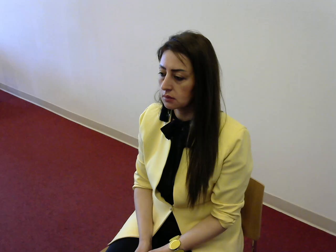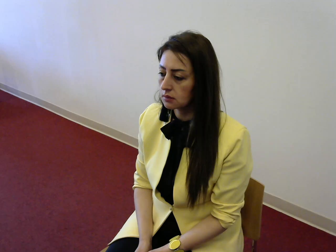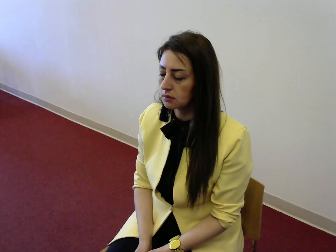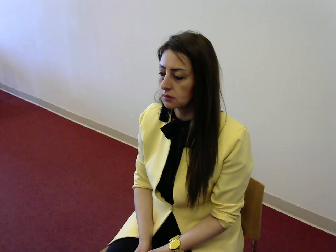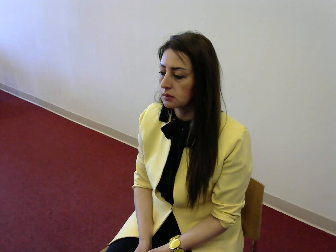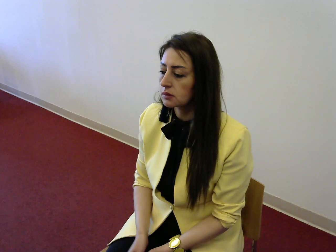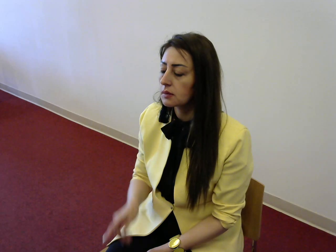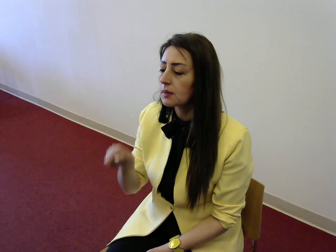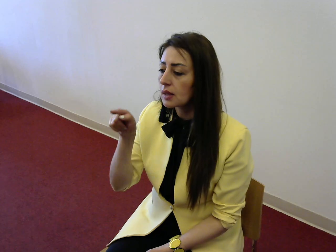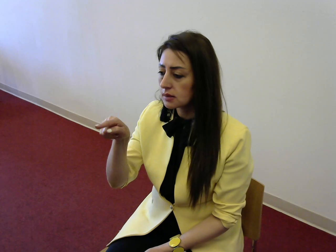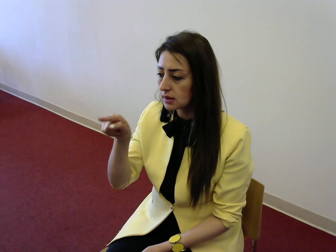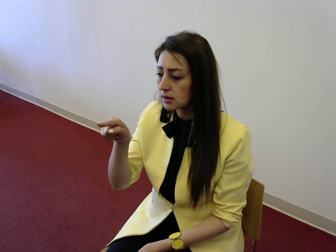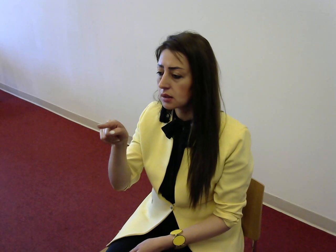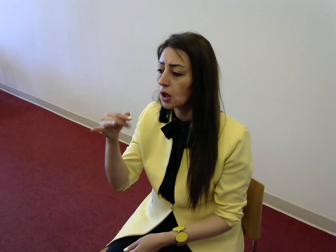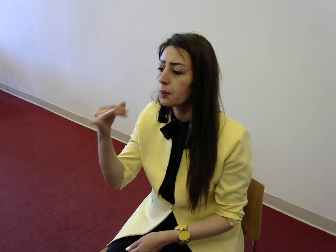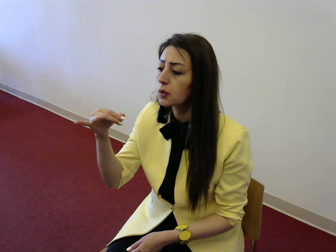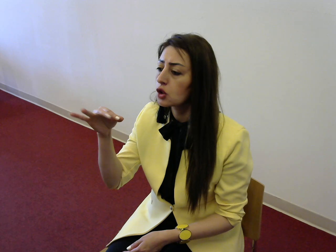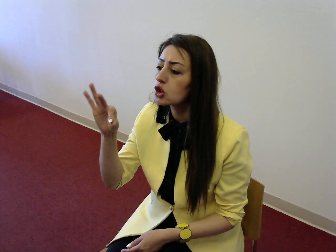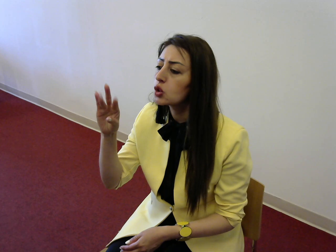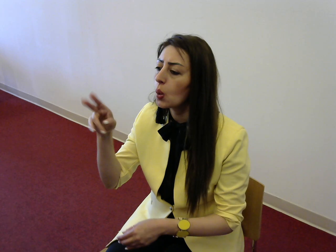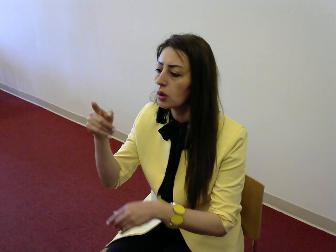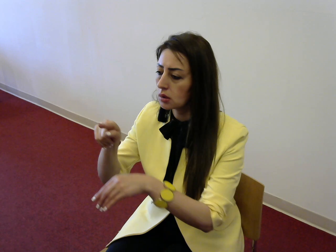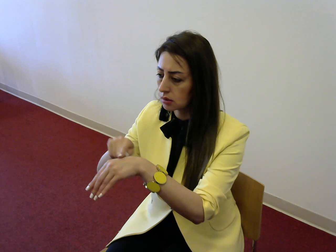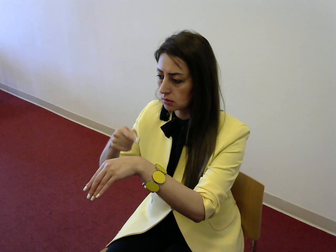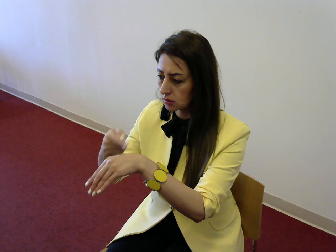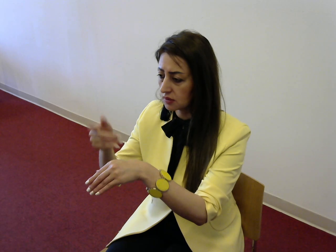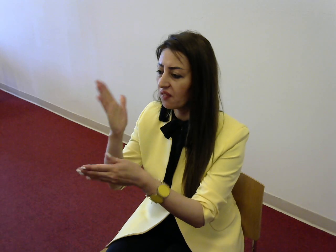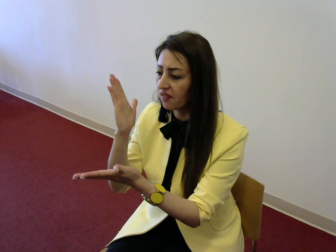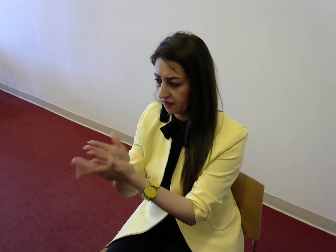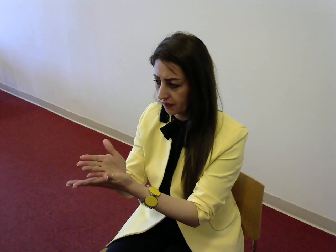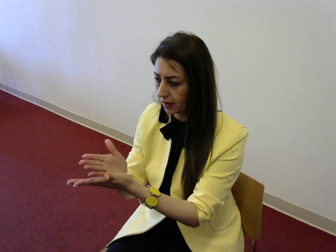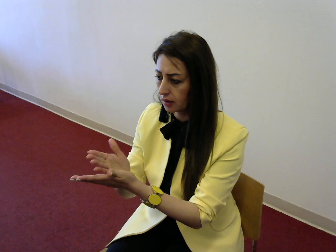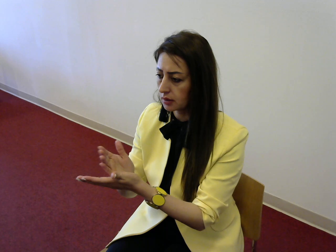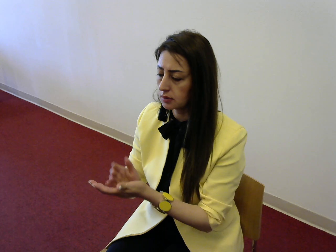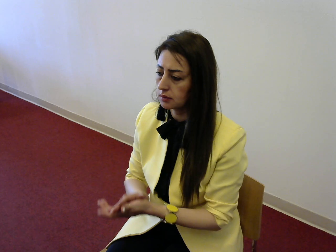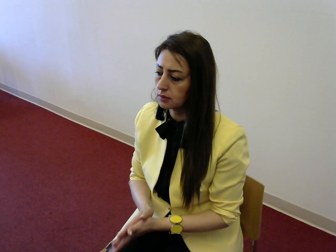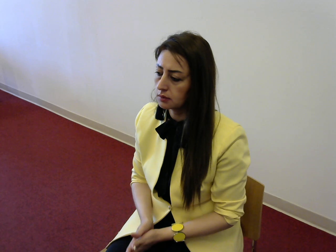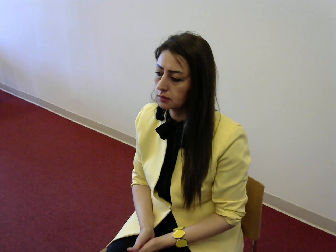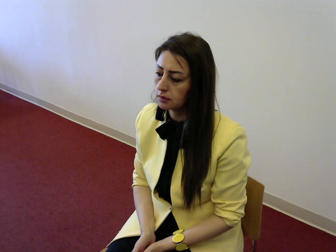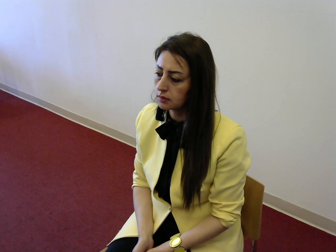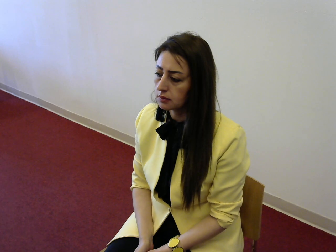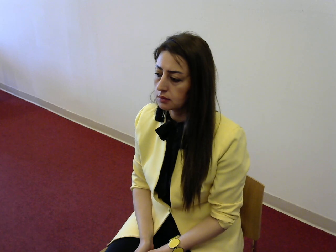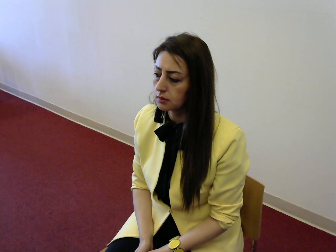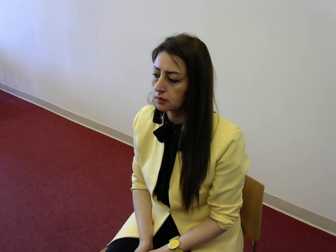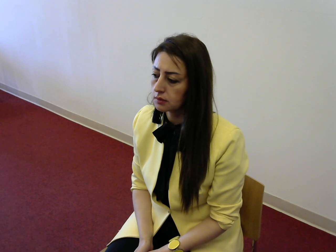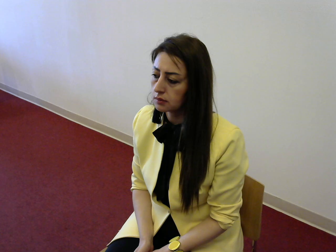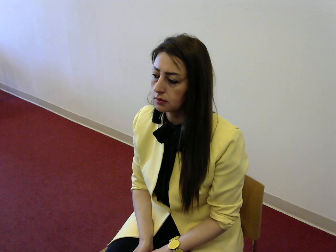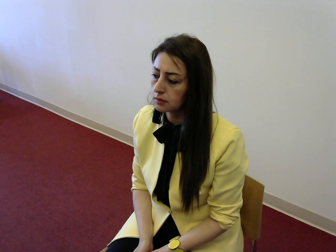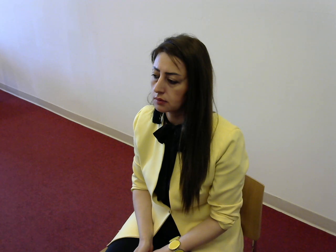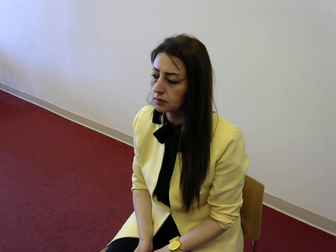Sizdə yod varmı?